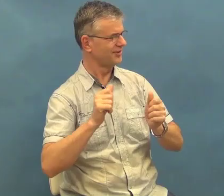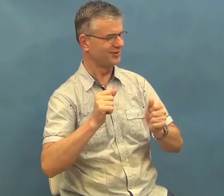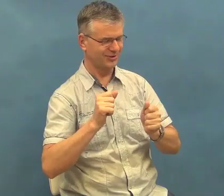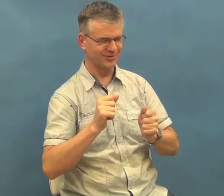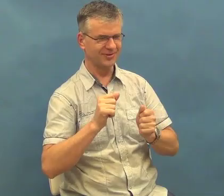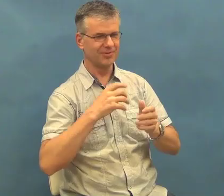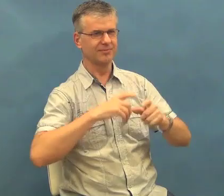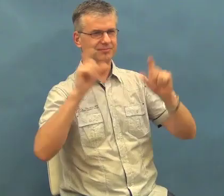Była impreza.